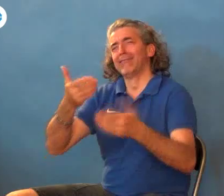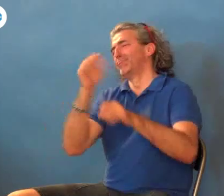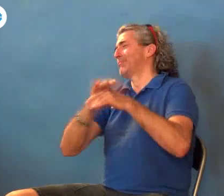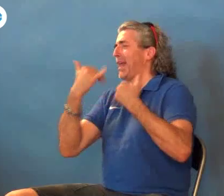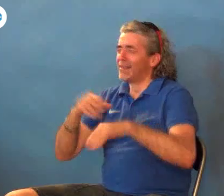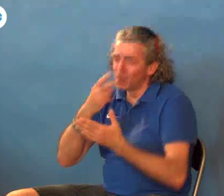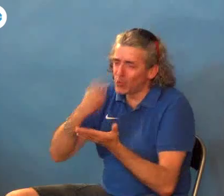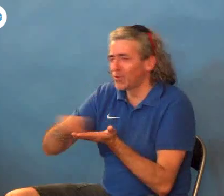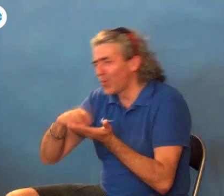Szuka w innym miejscu, idzie dalej.